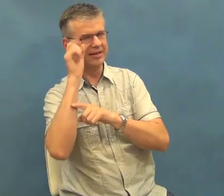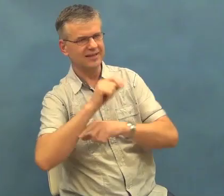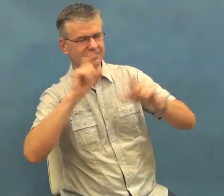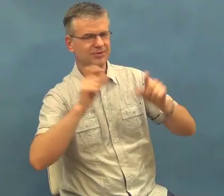Zmęczony...